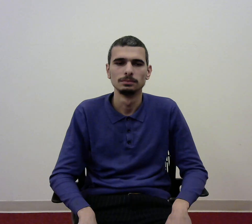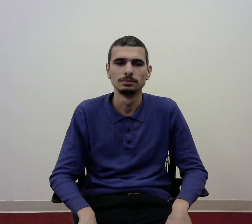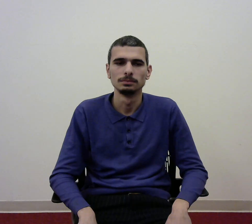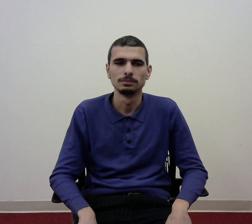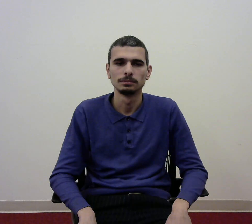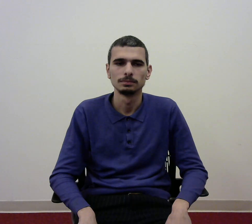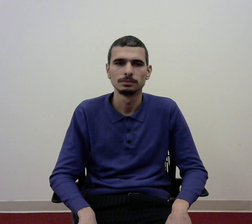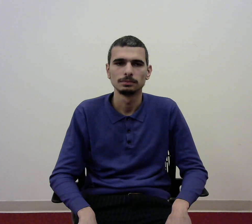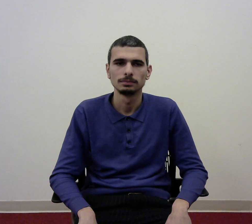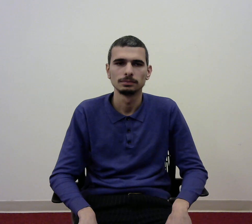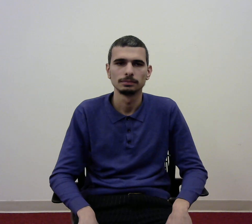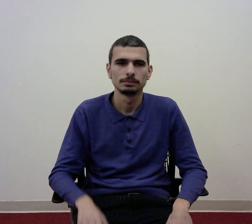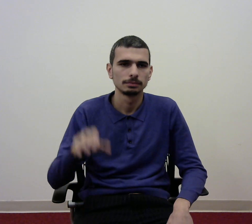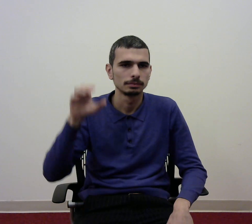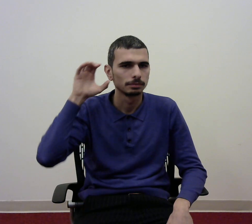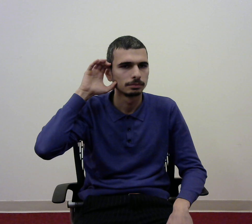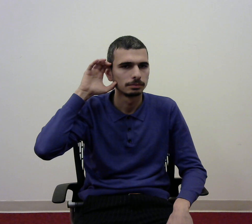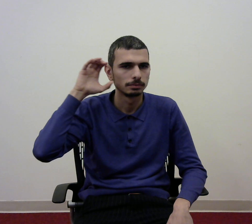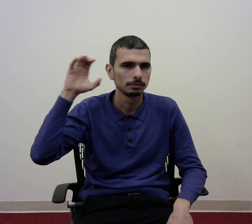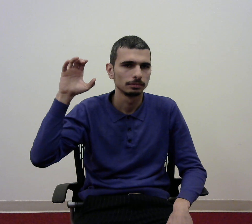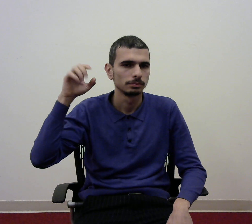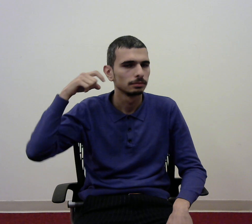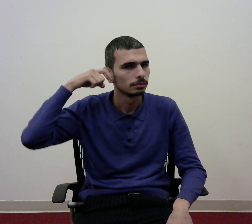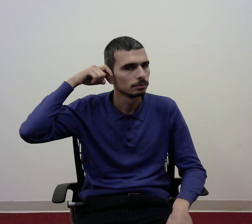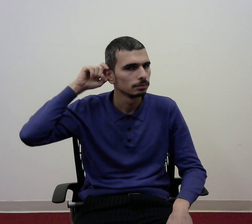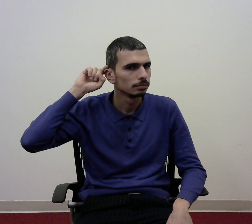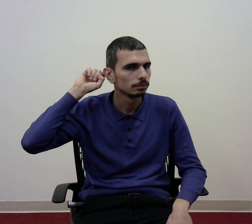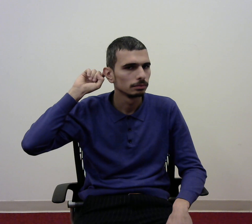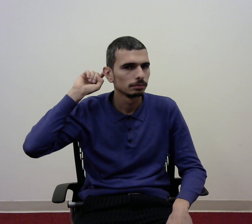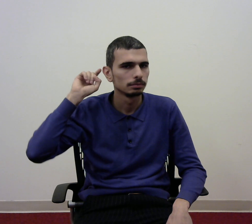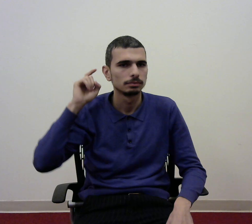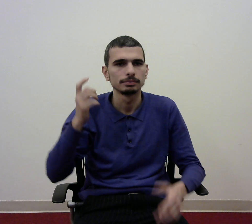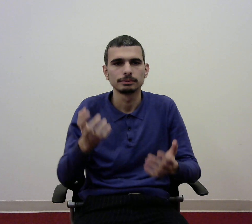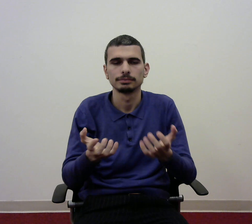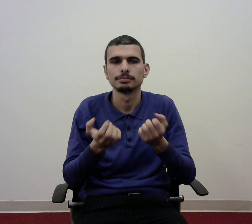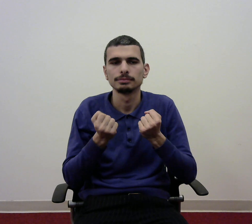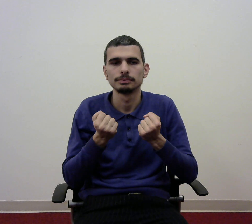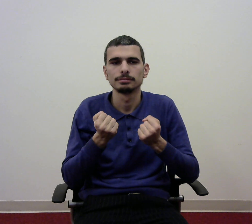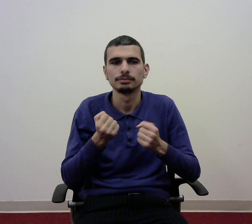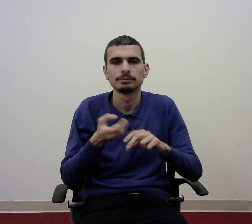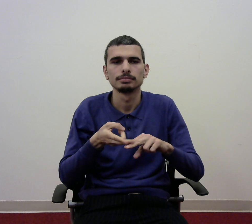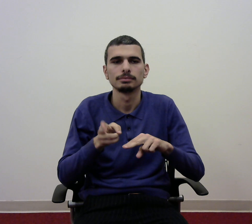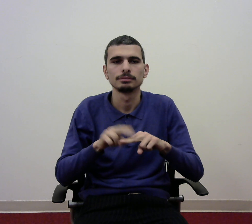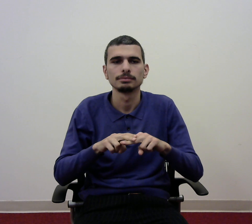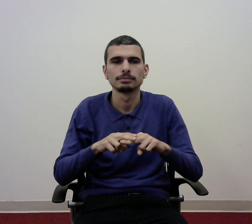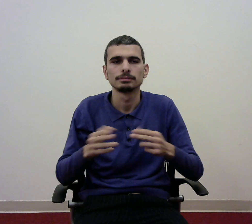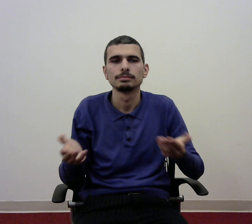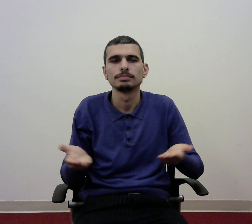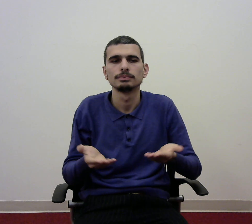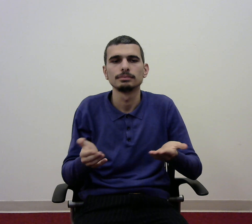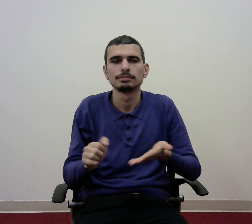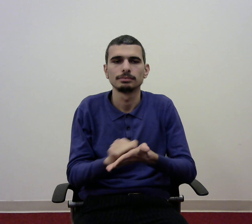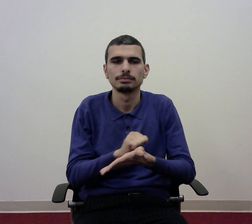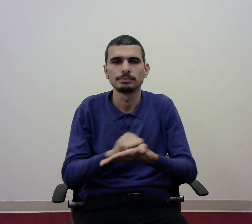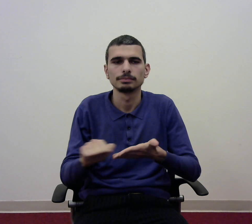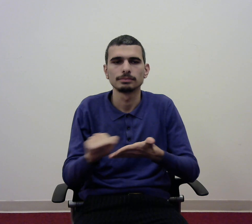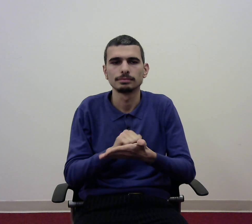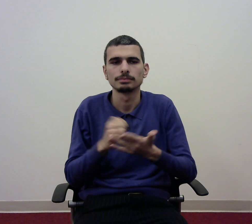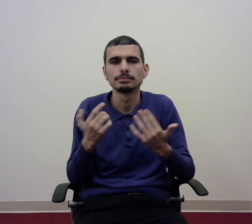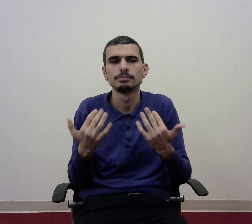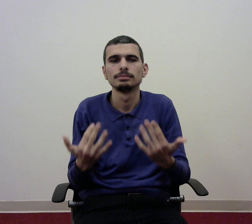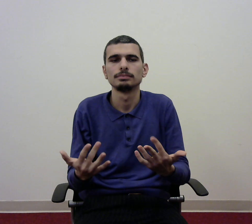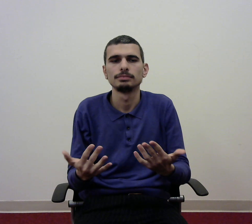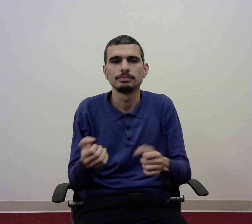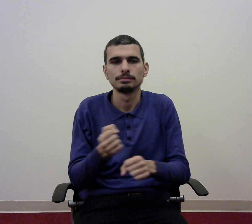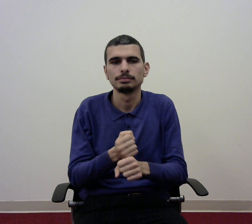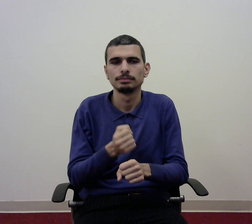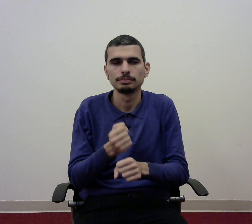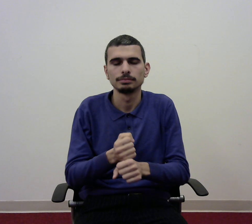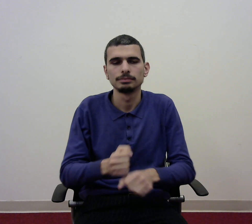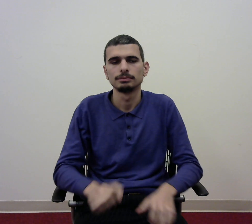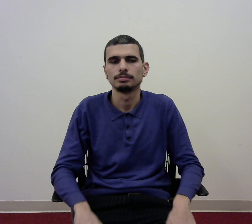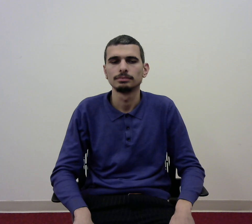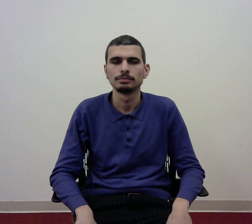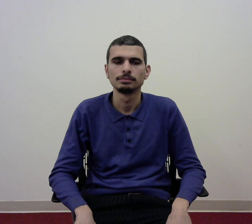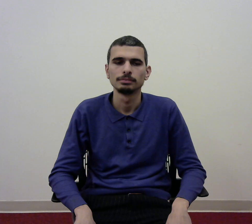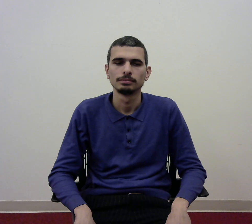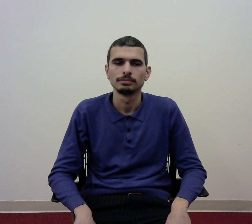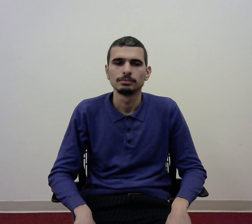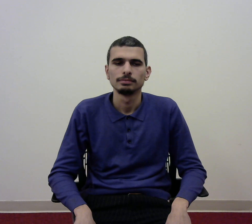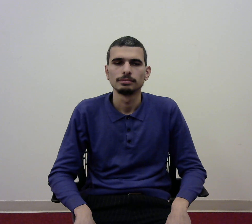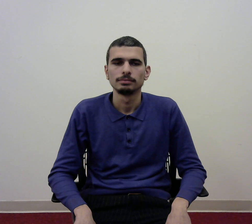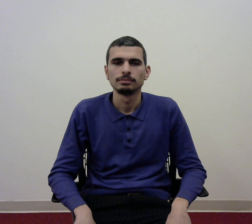Eşitmə aparatı alınması üçün hansı sənədlər tələb edilir?